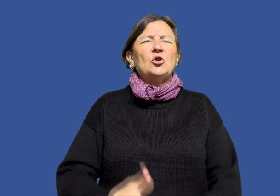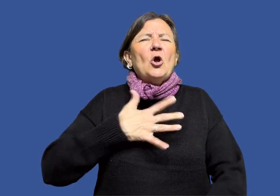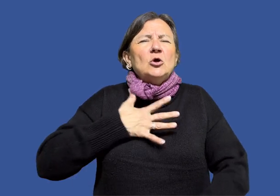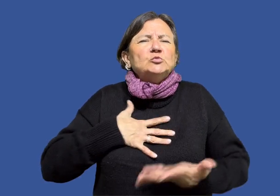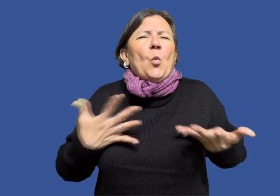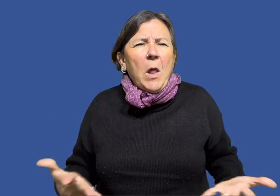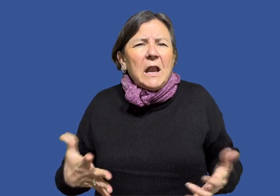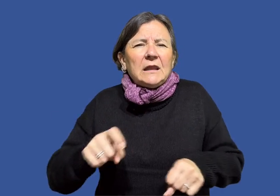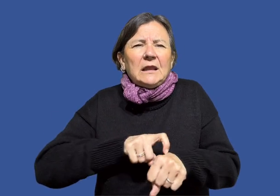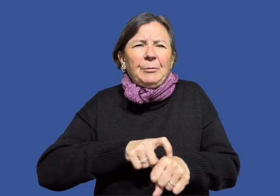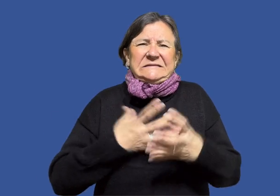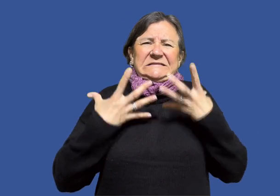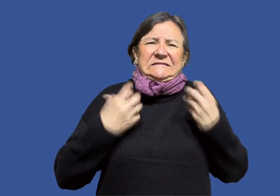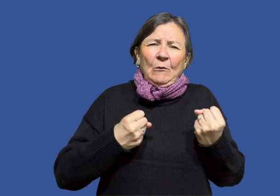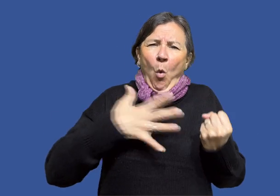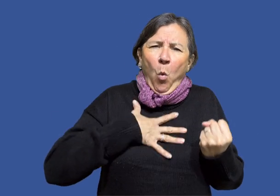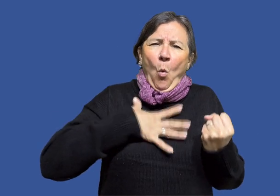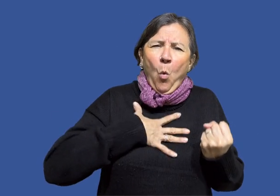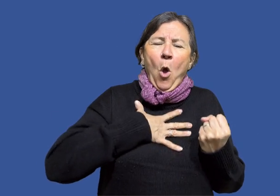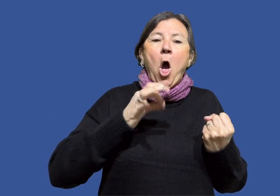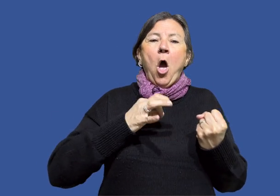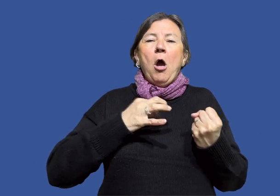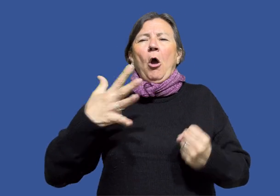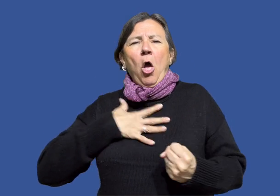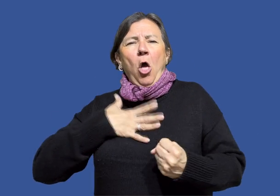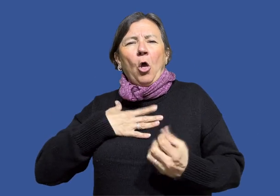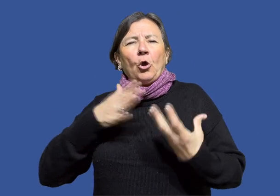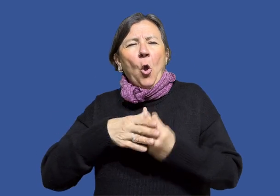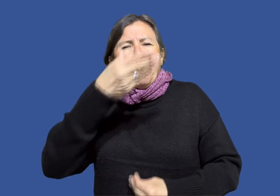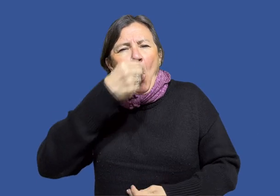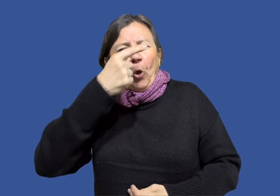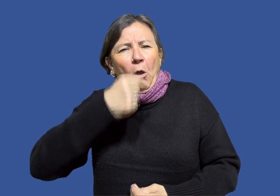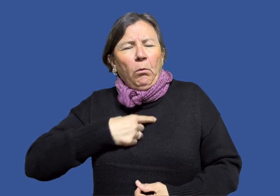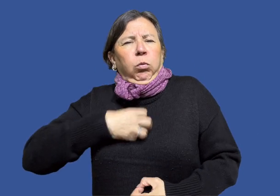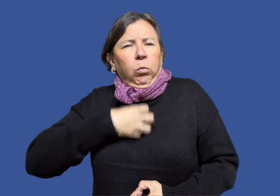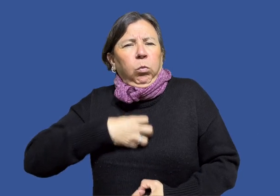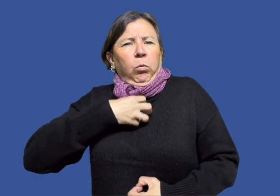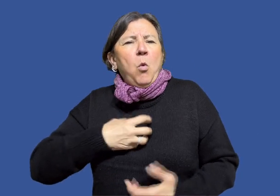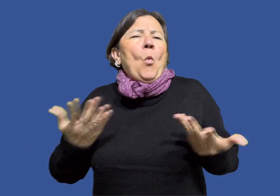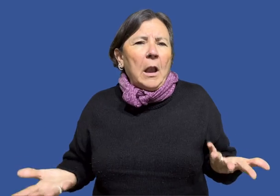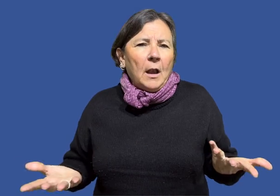La tos és seca o productiva, amb mucositat o flegmes?